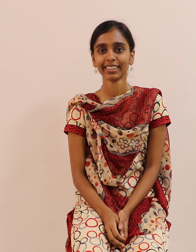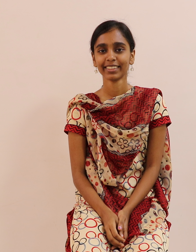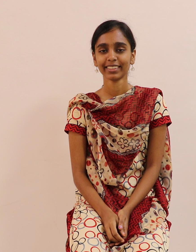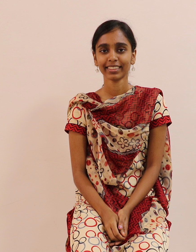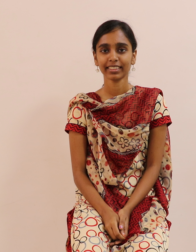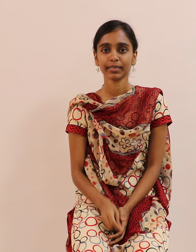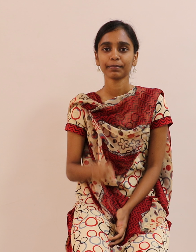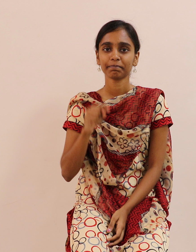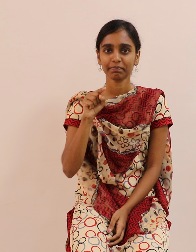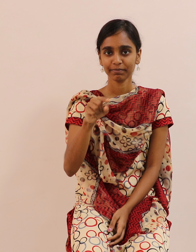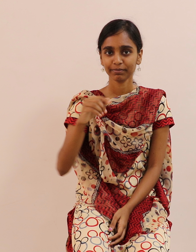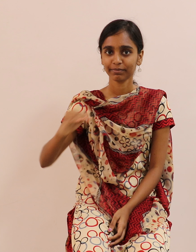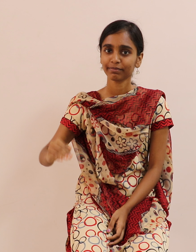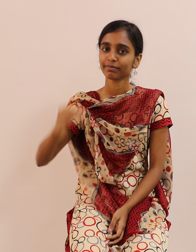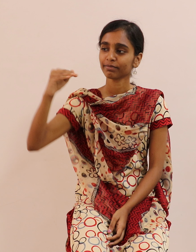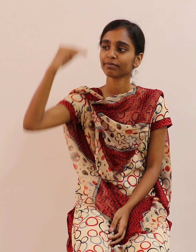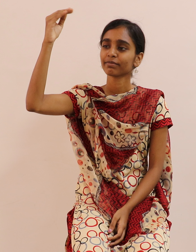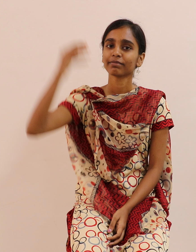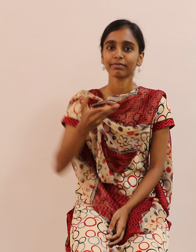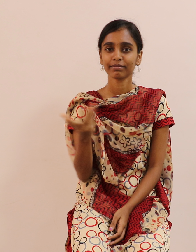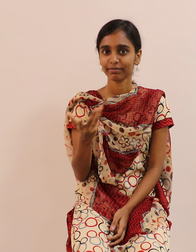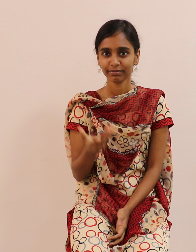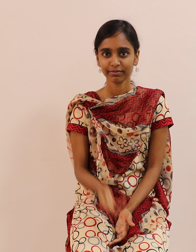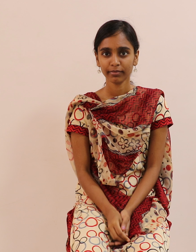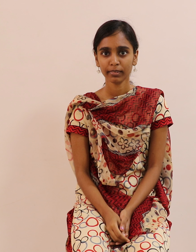what do you want to become